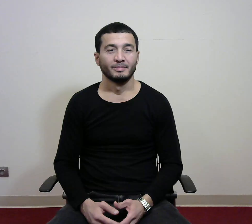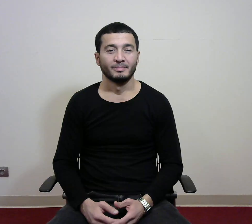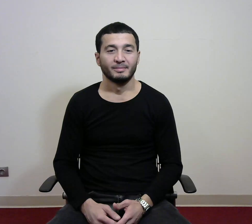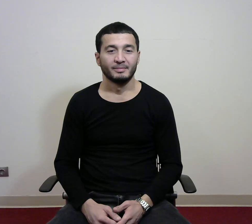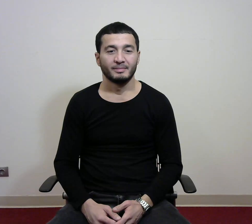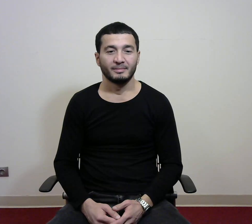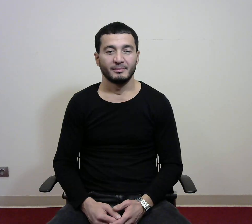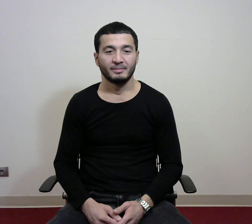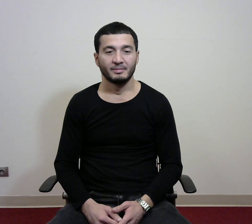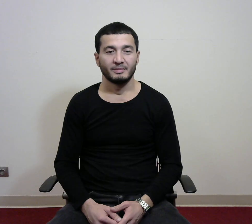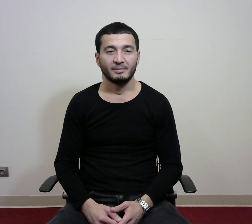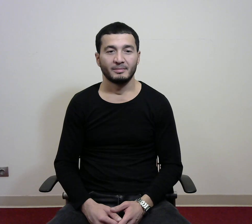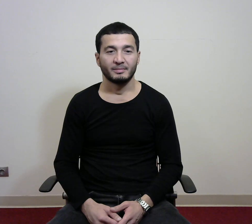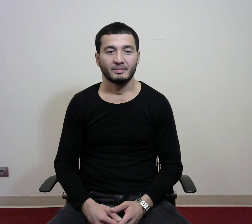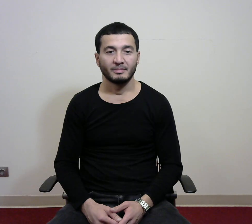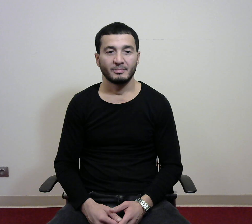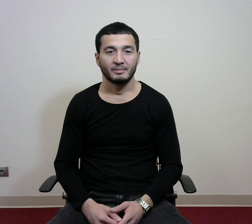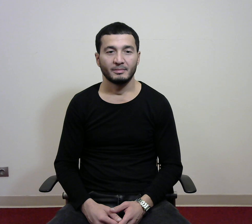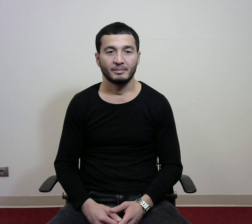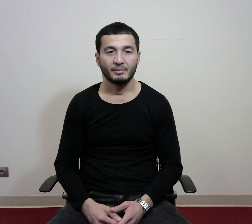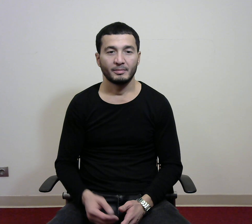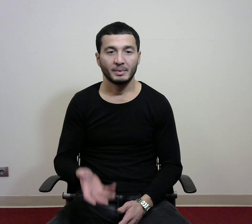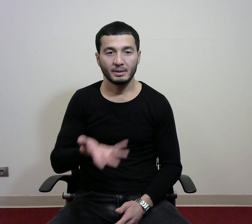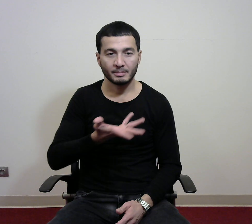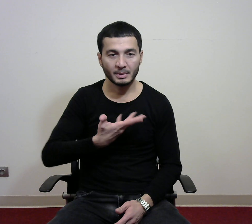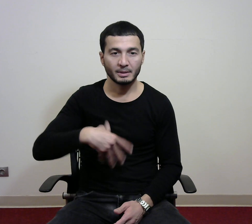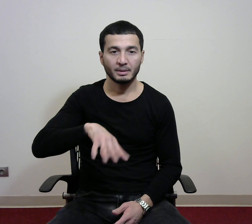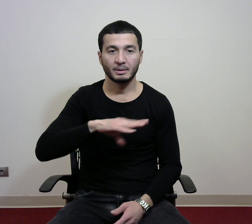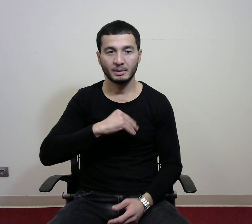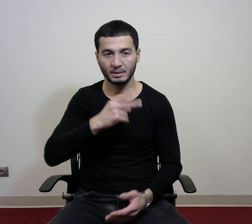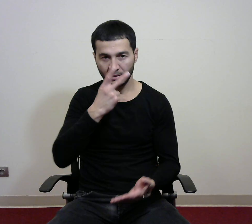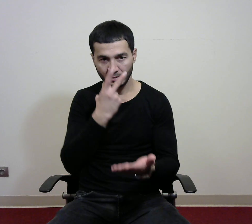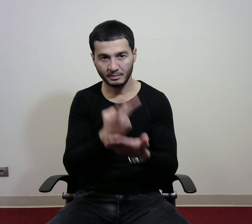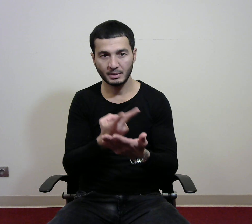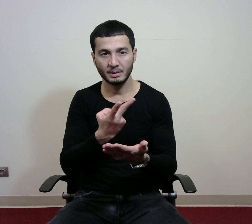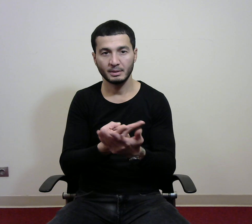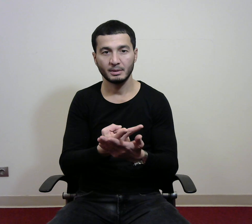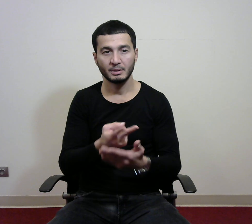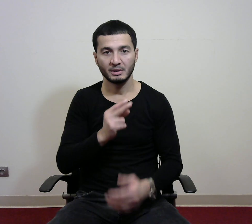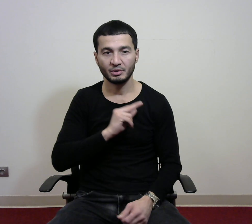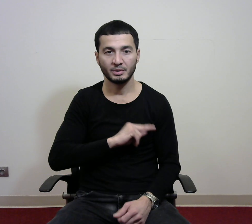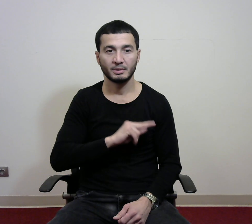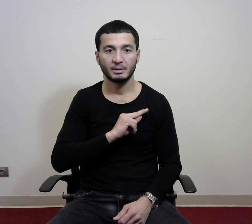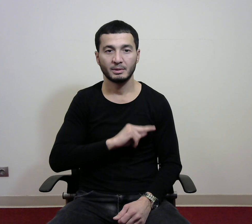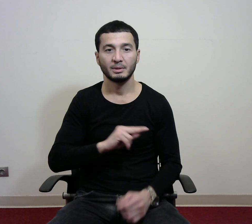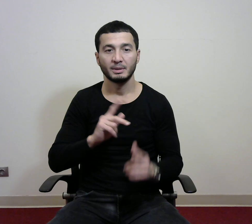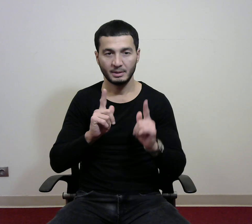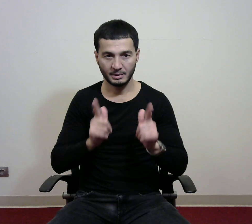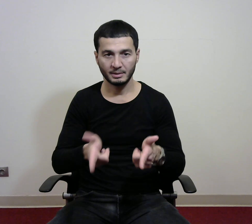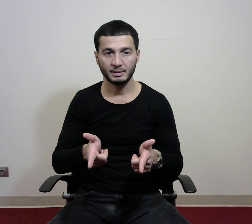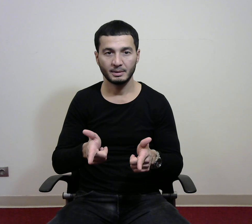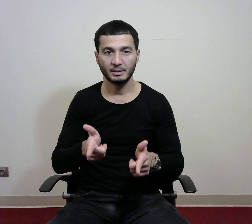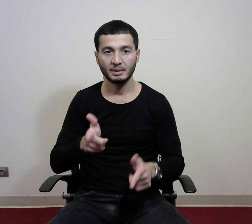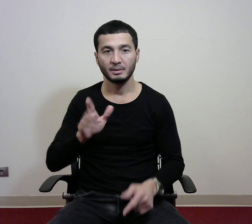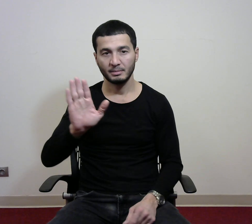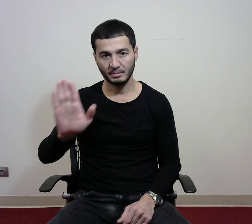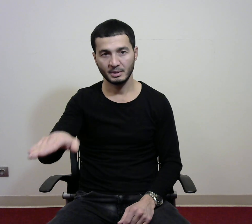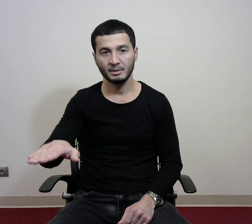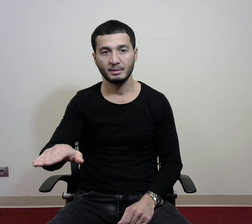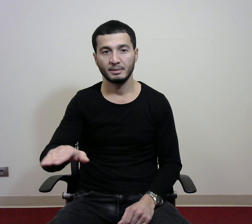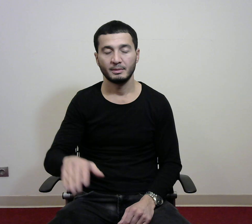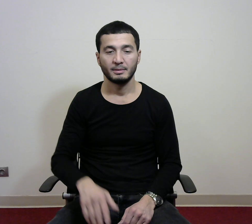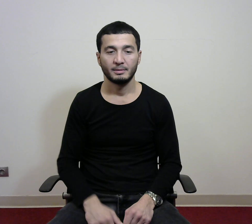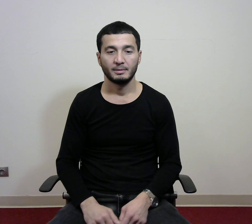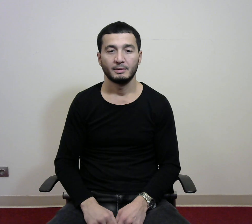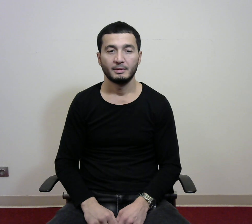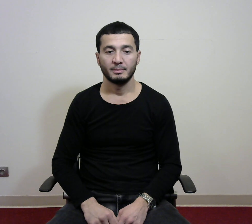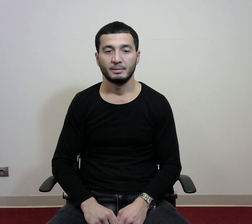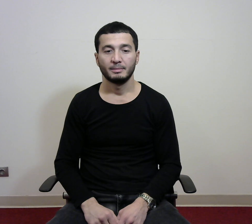Biz göstərilən işdən razı qaldıq